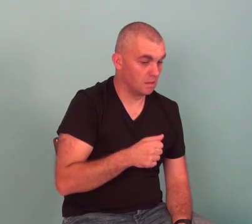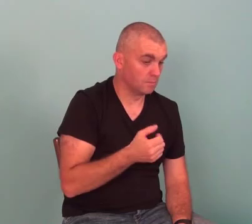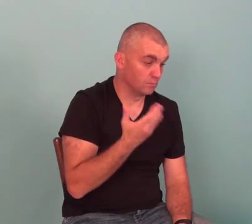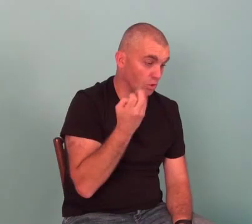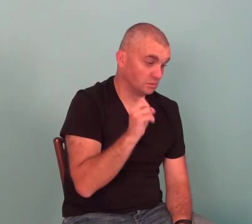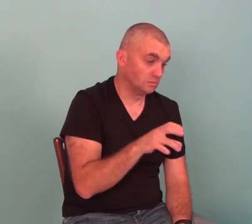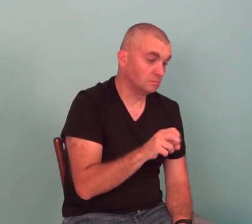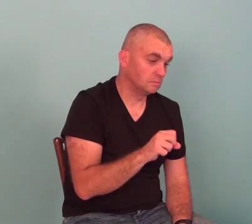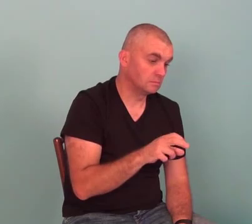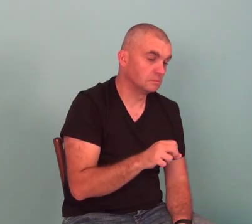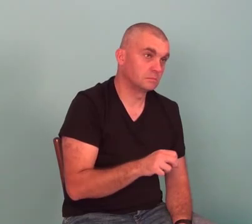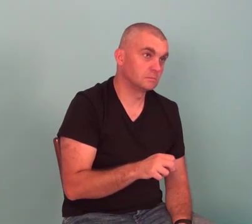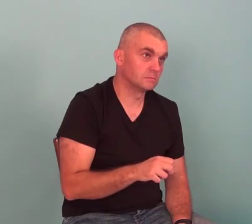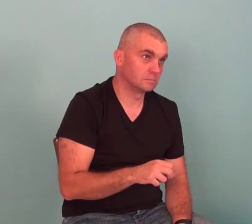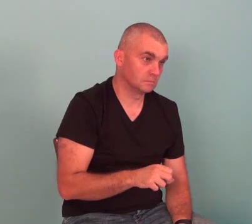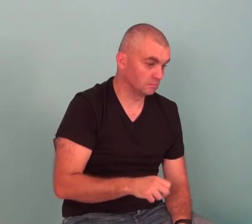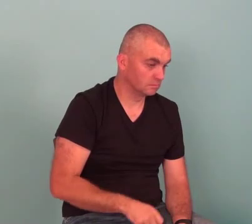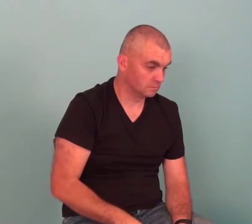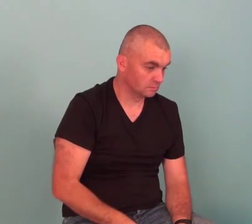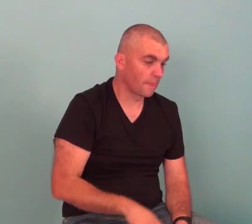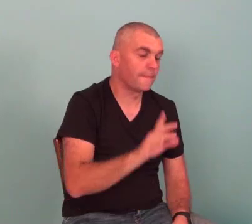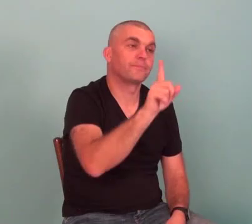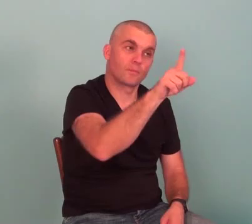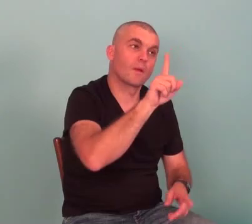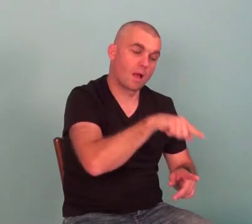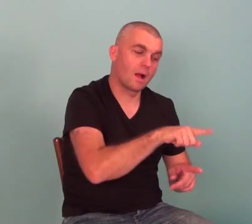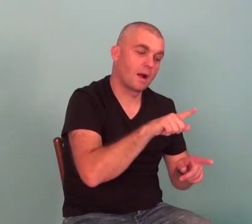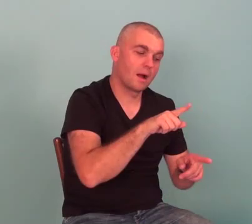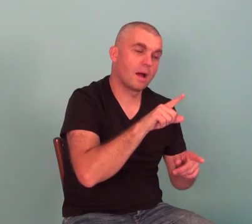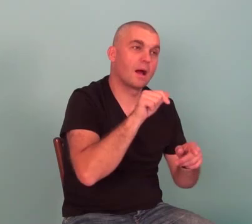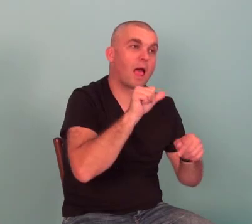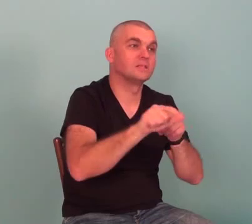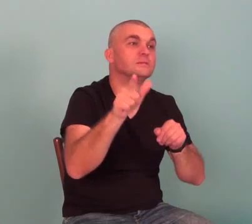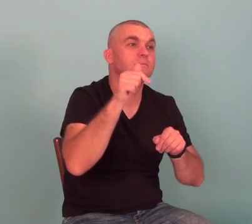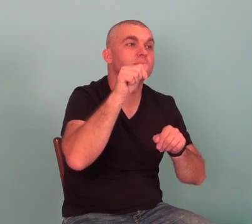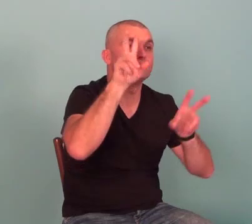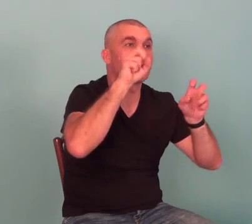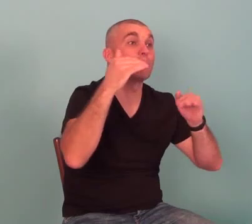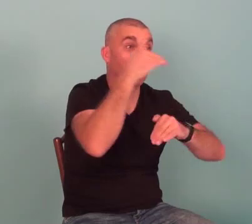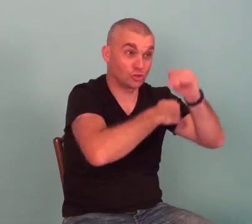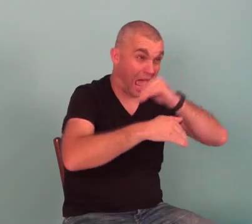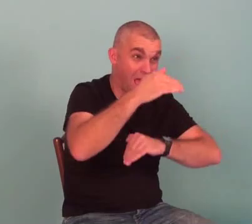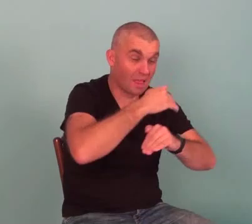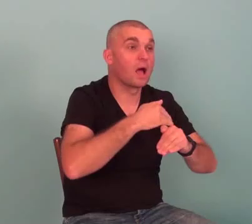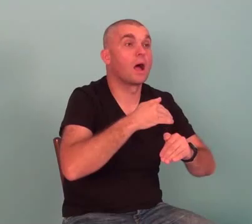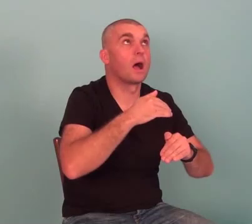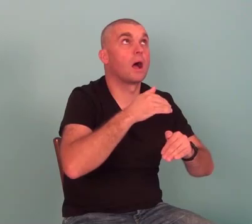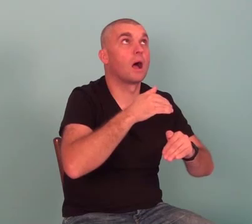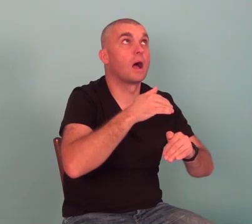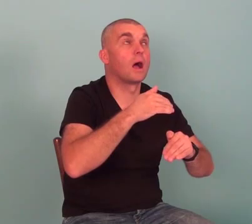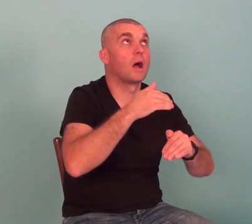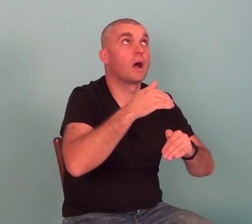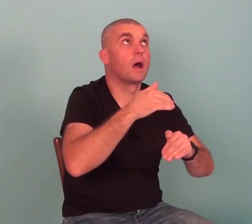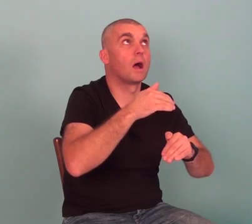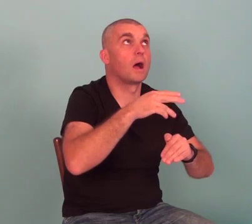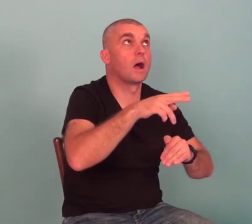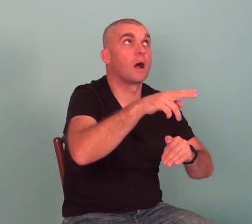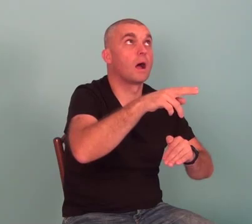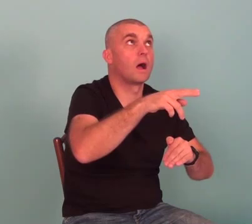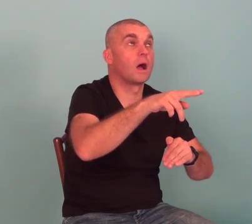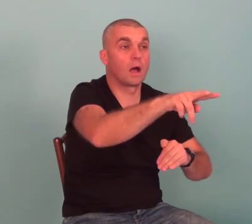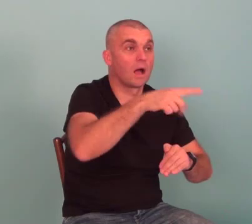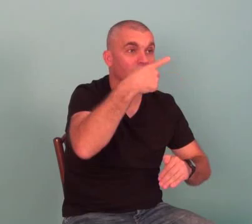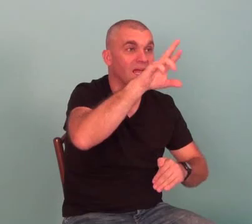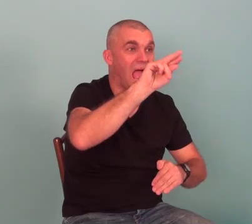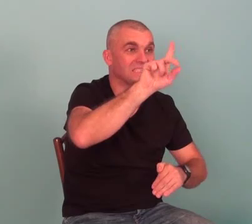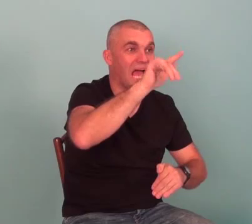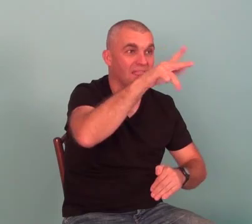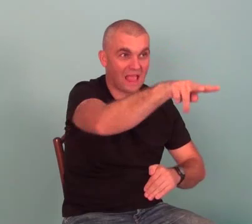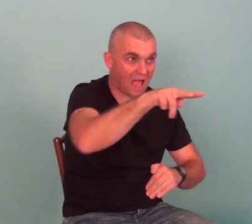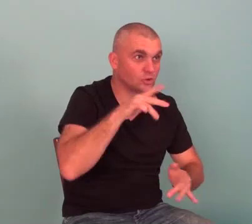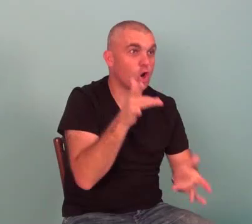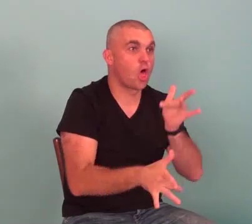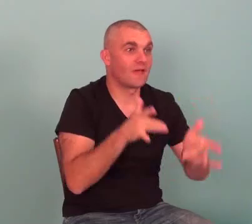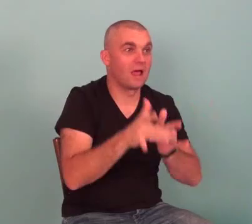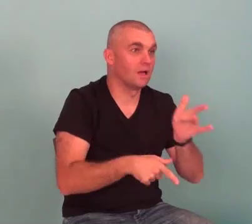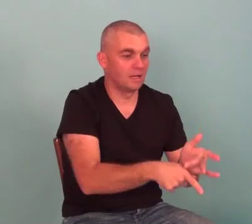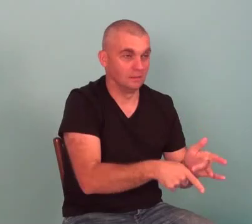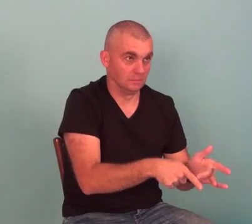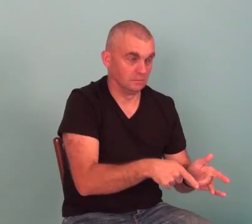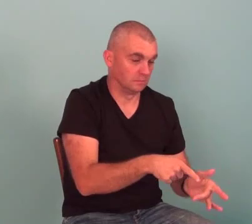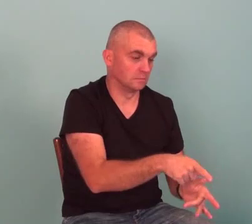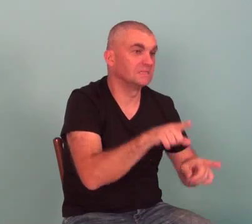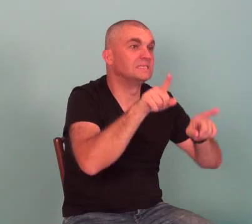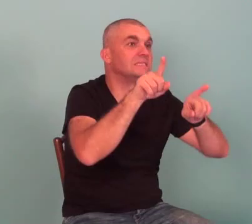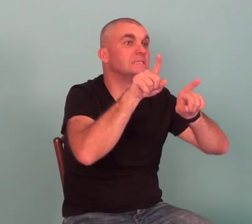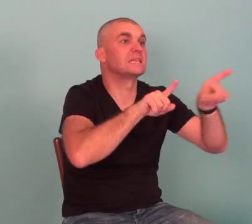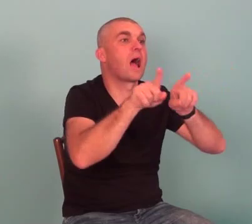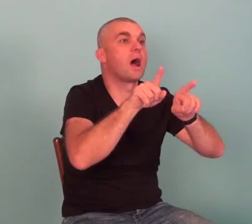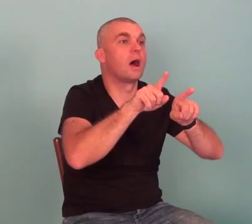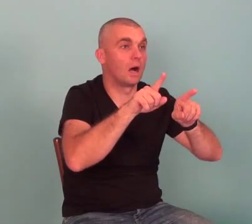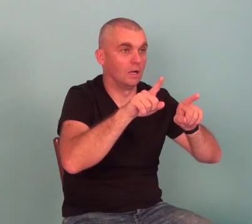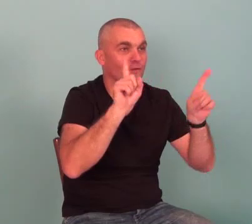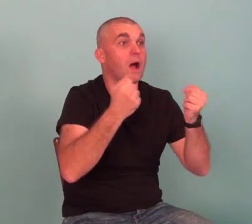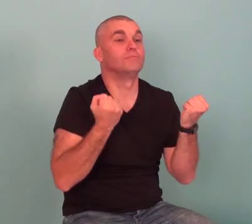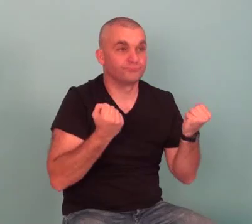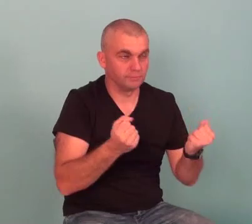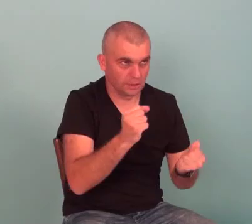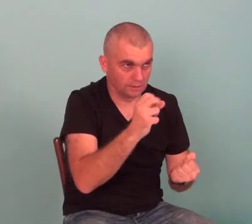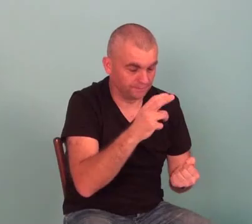Tak, to pociąg, ale w górach jest taka drezyna, co się pedałuje jak rower, więc znak ostrzeżenia dotyczy kierowców pojazdu.